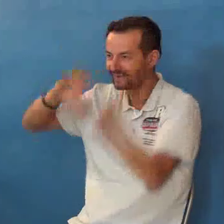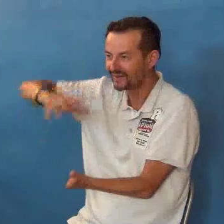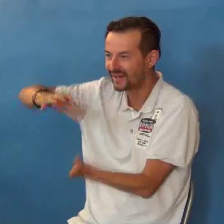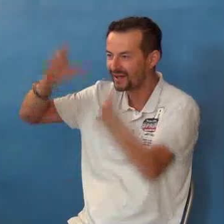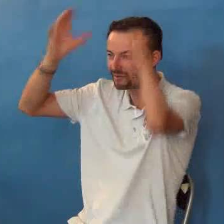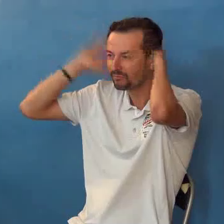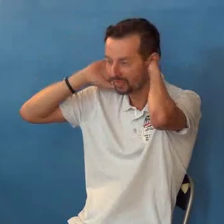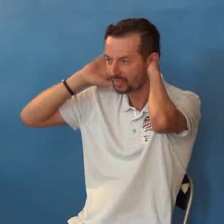Wkłada głowę do słoika.